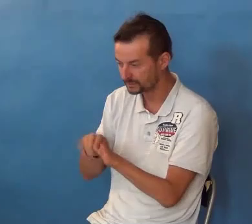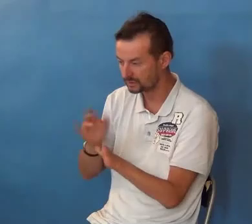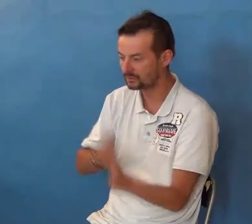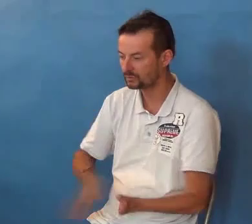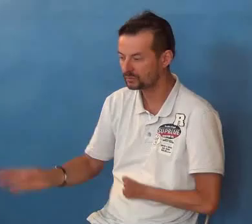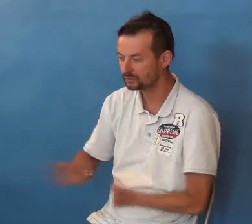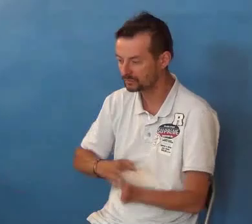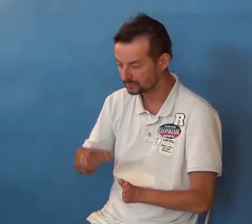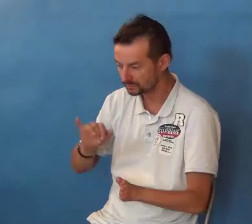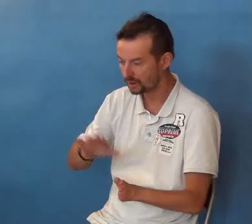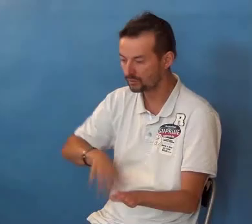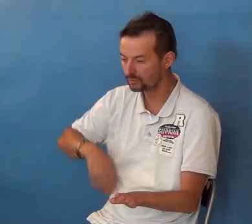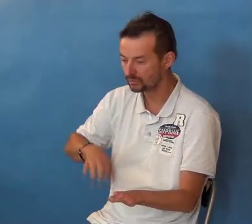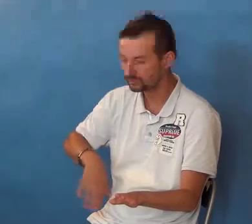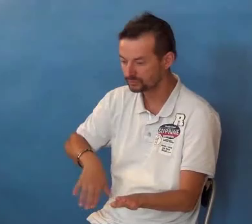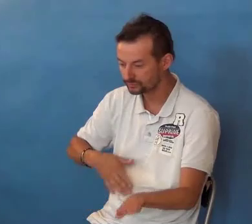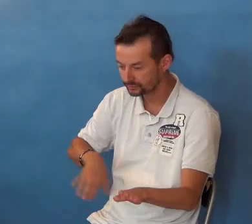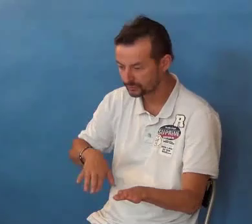Łyżwy i deskorolka.